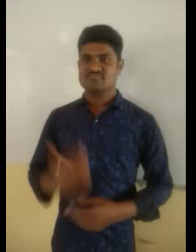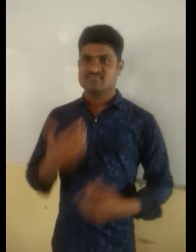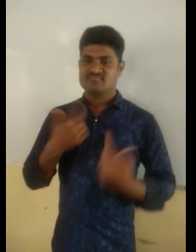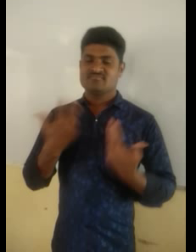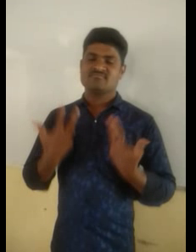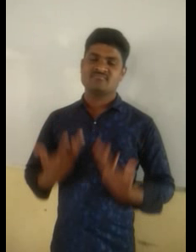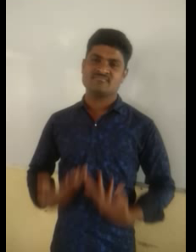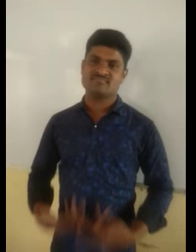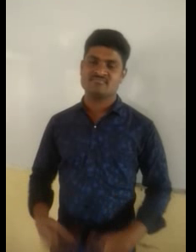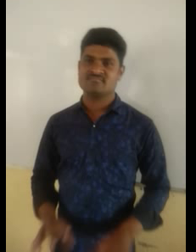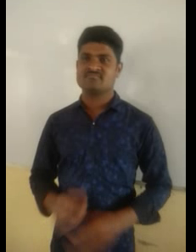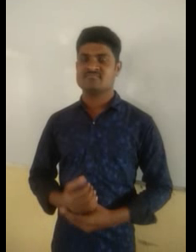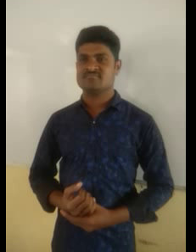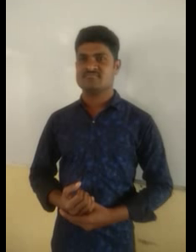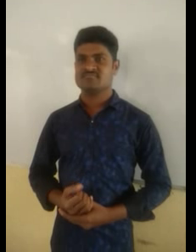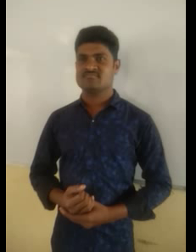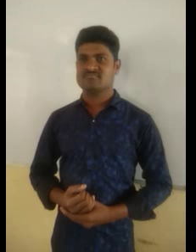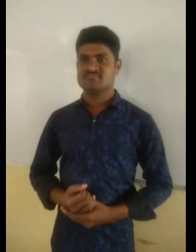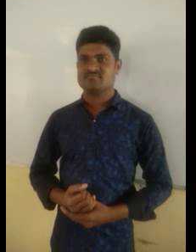i am tired